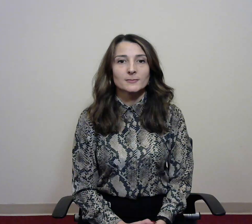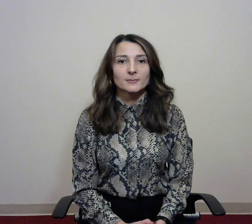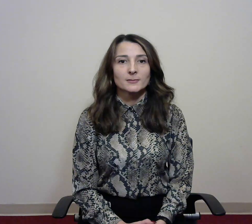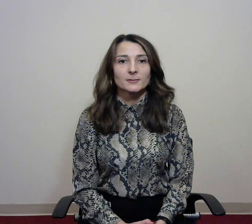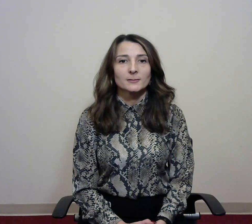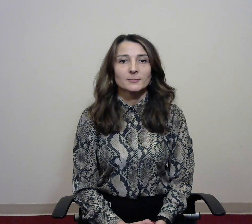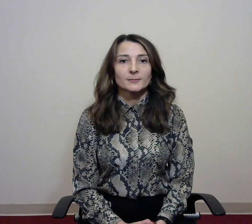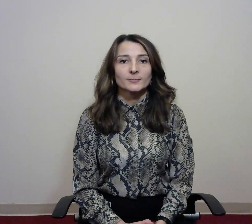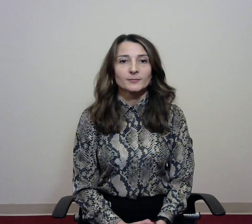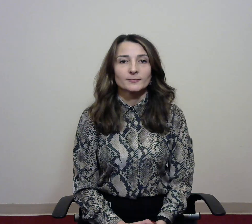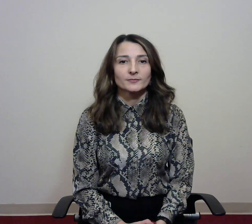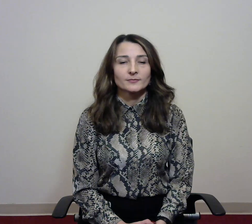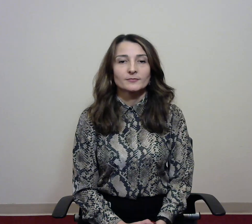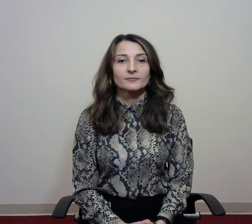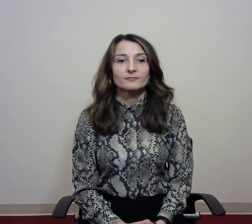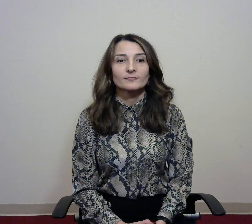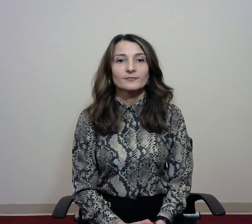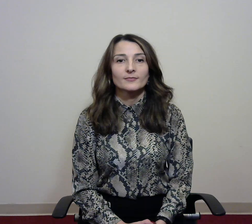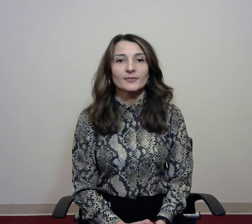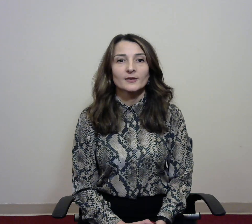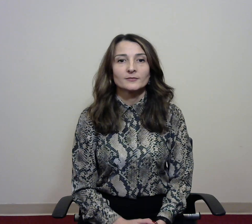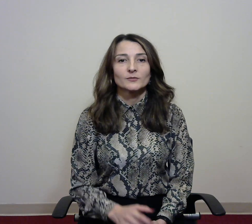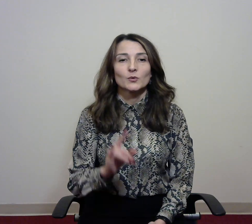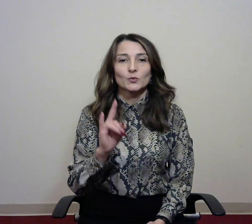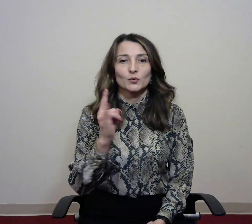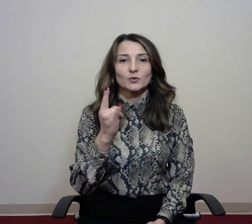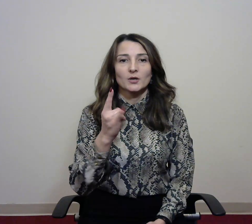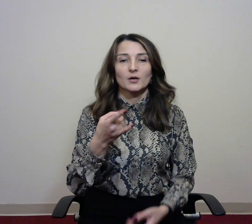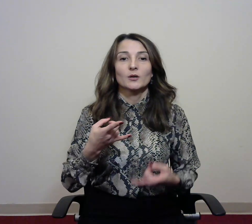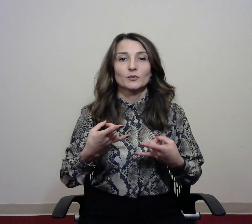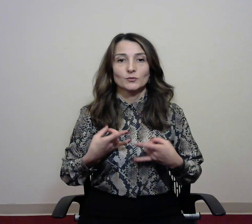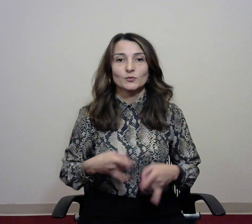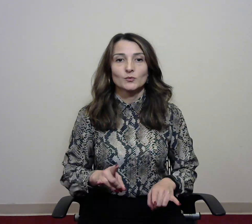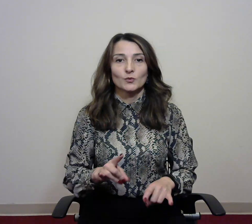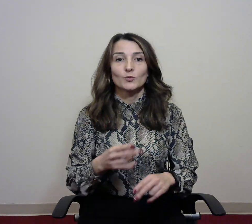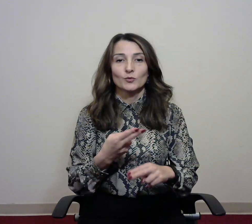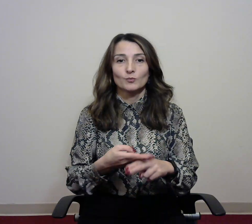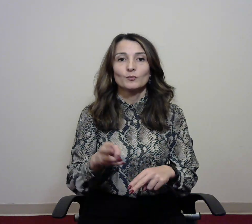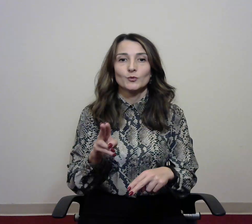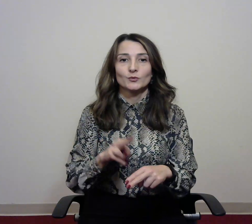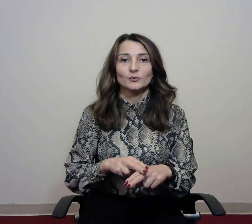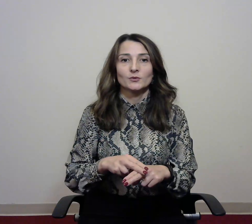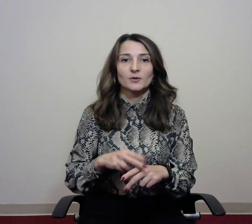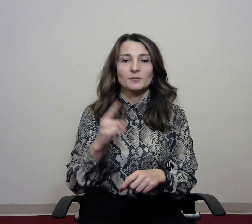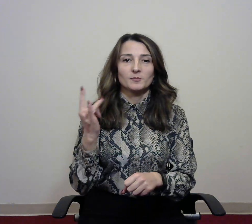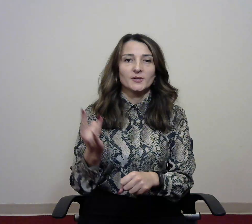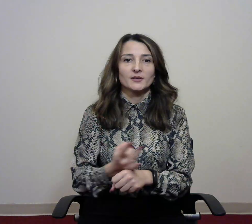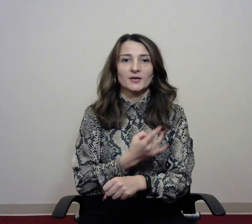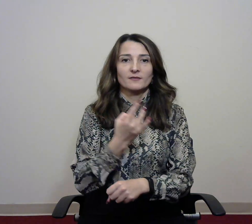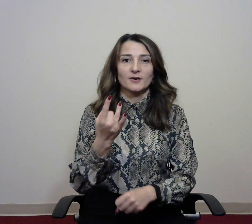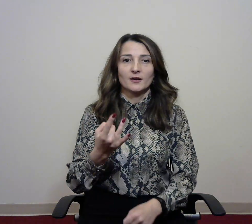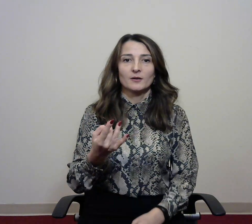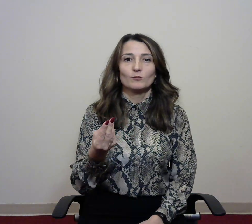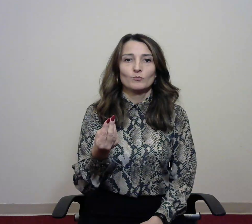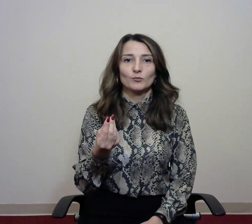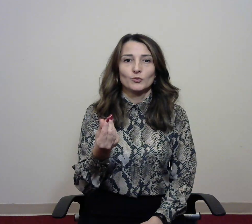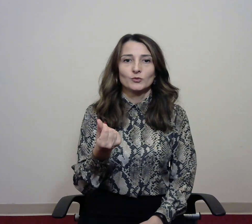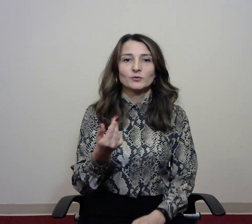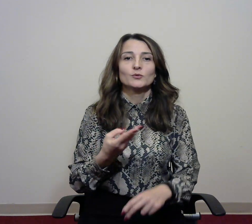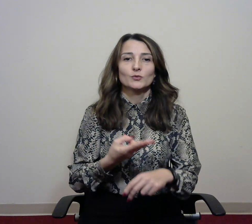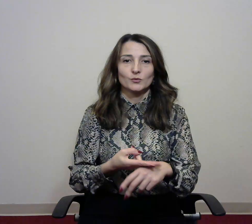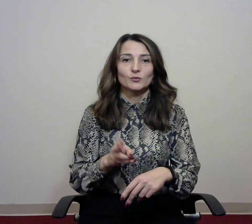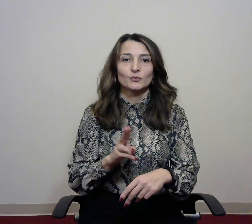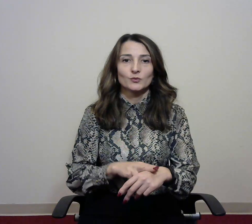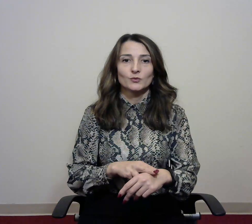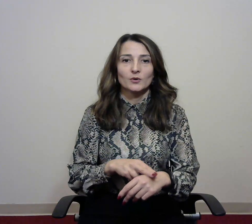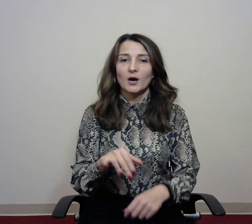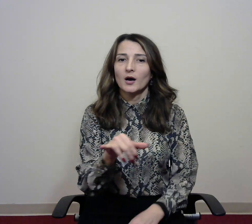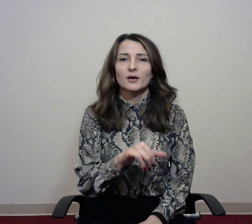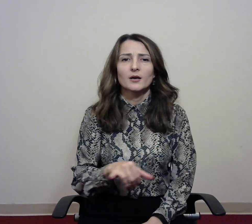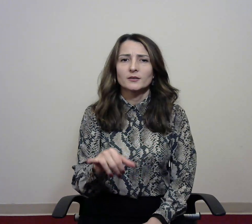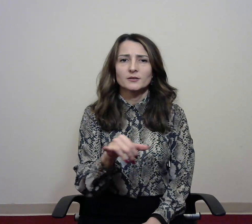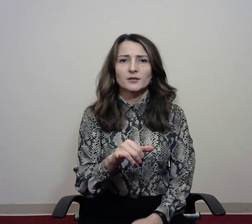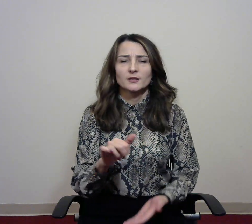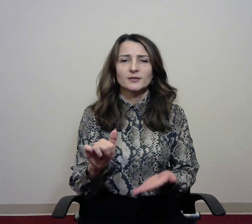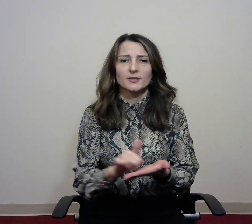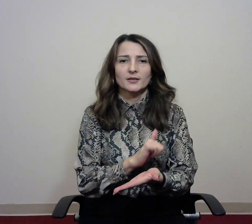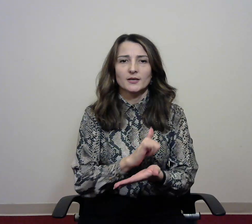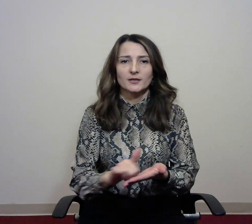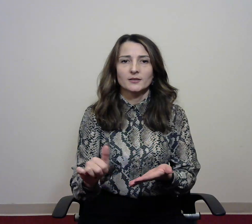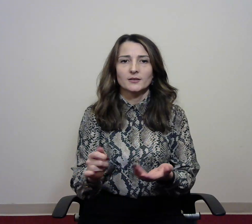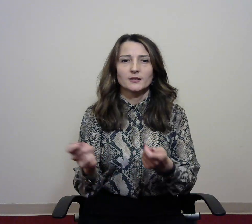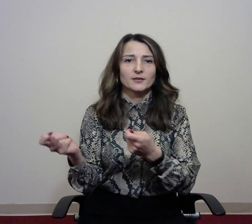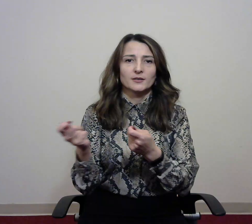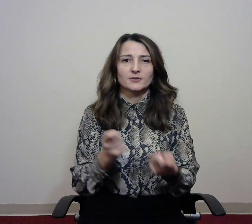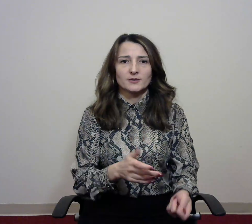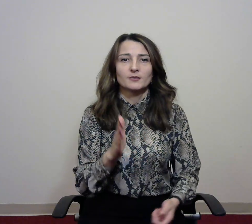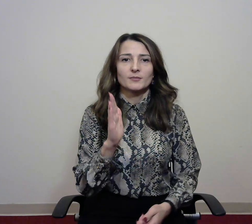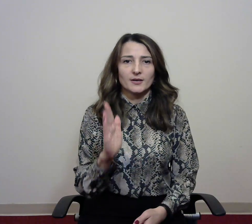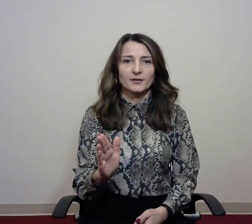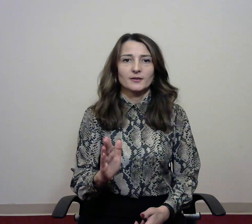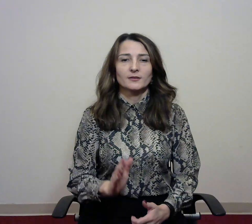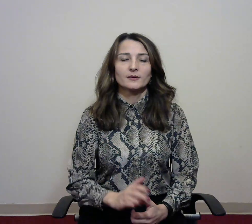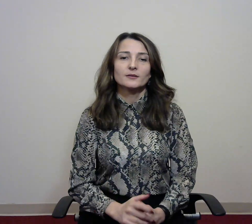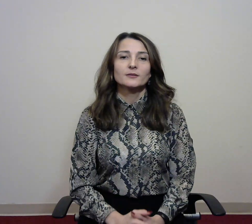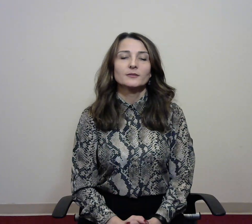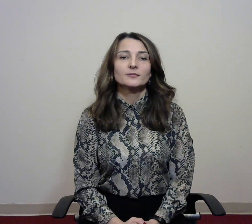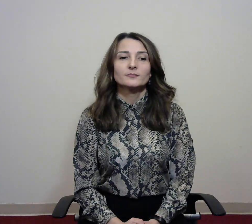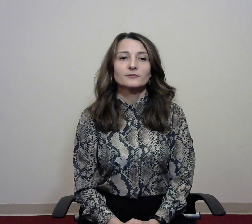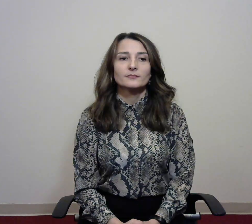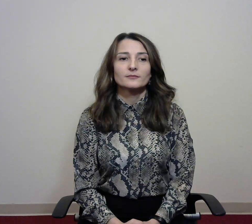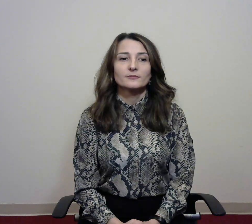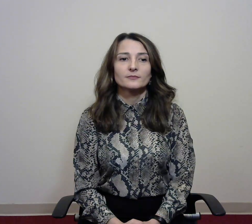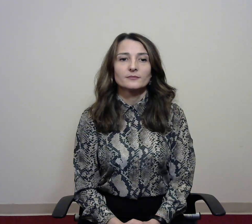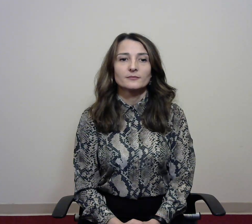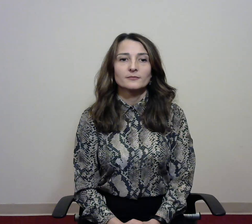Uşağın doğulmasına görə verilən ödəniş hardan alınır?